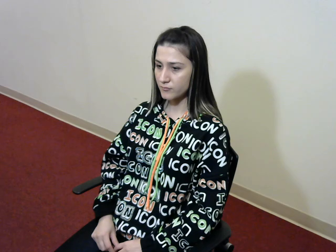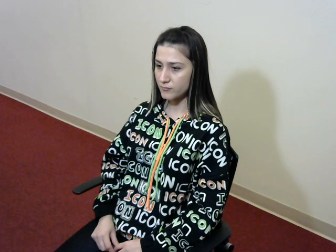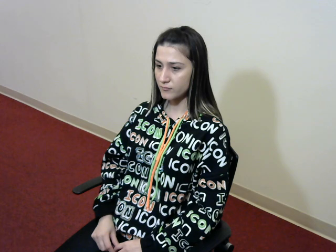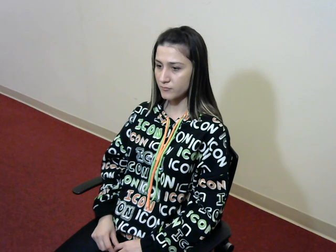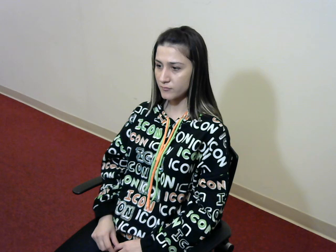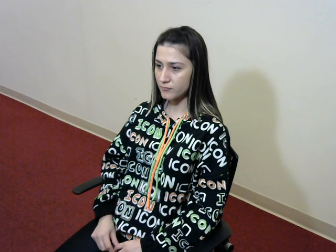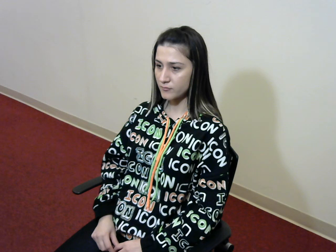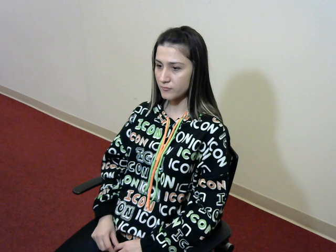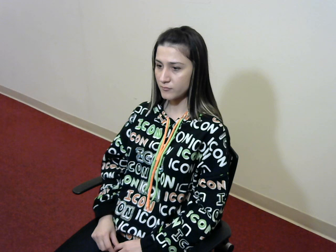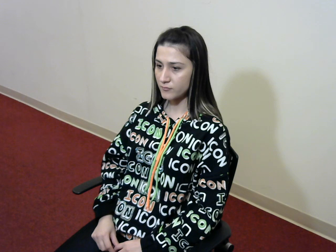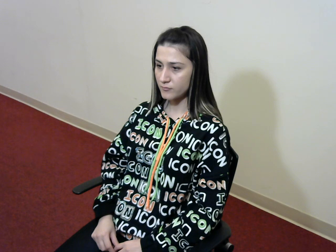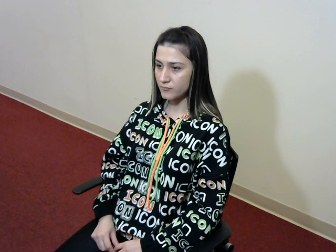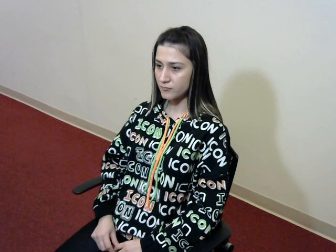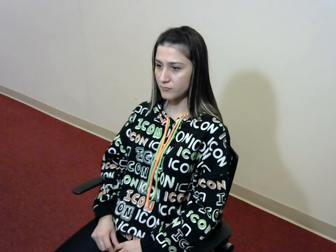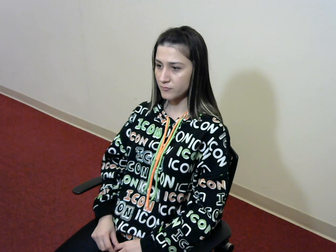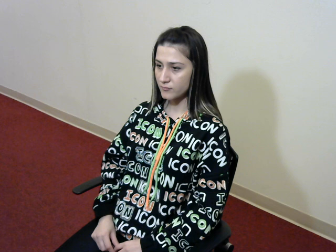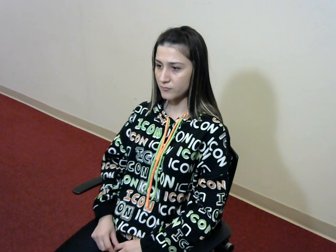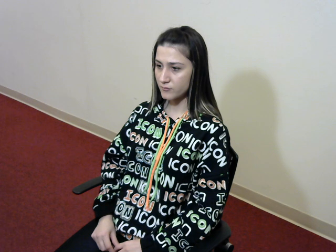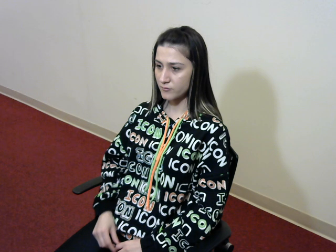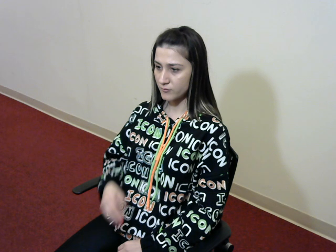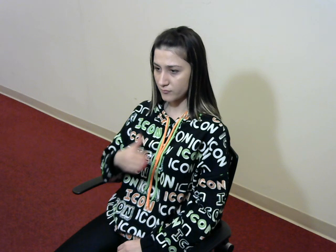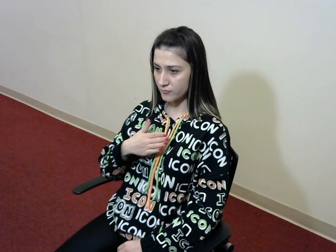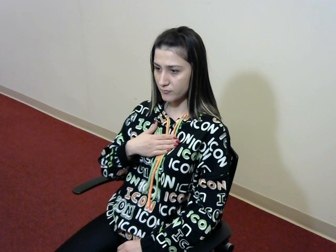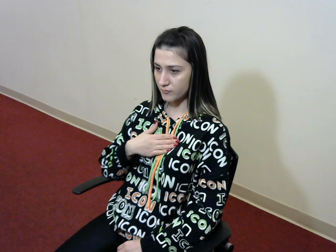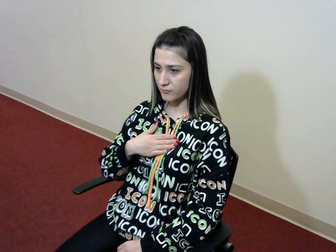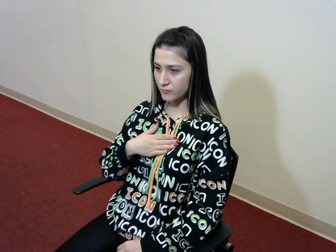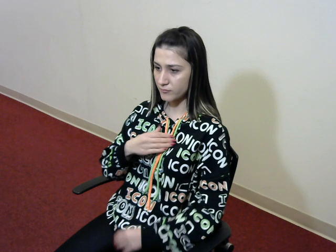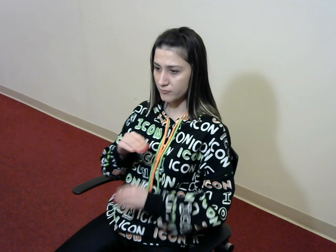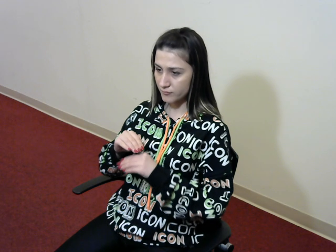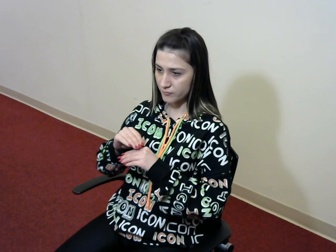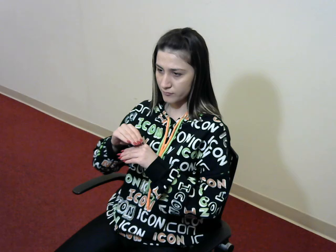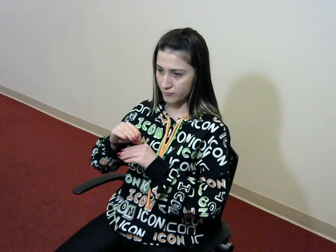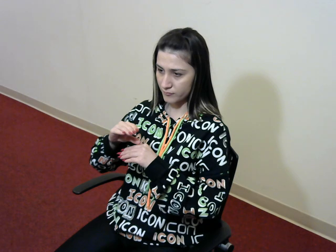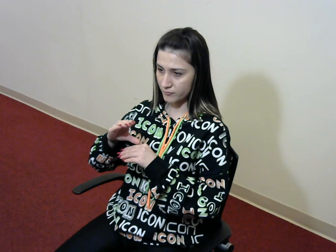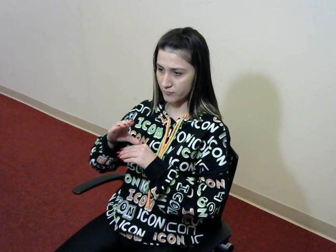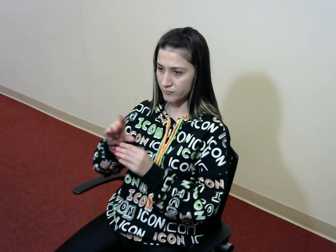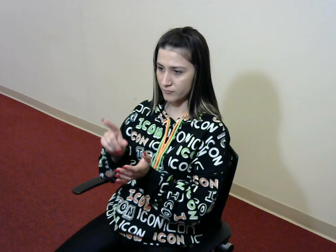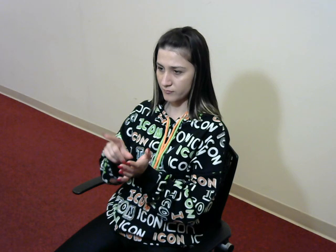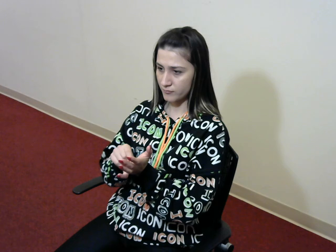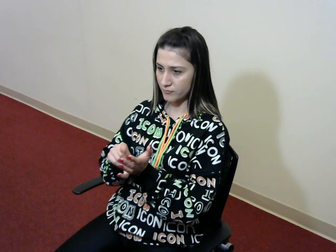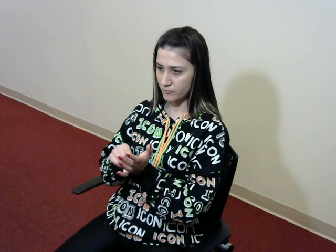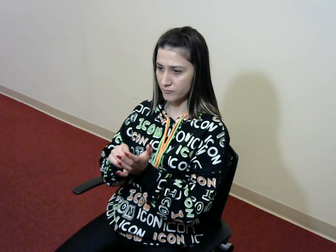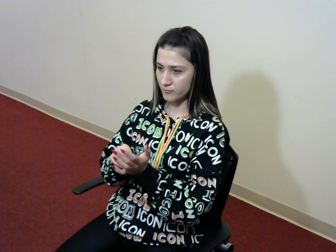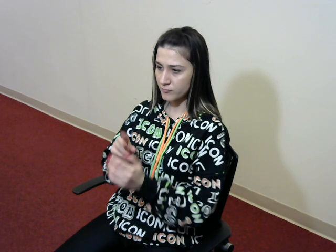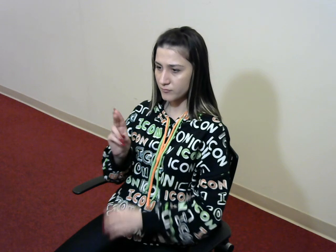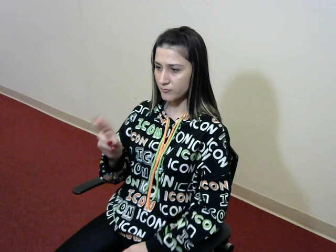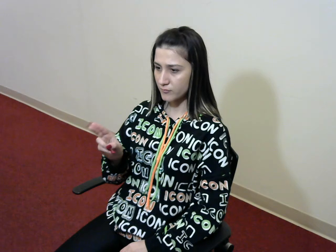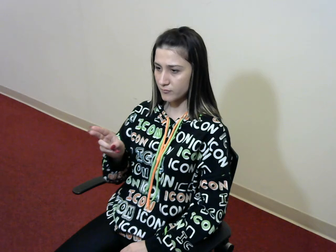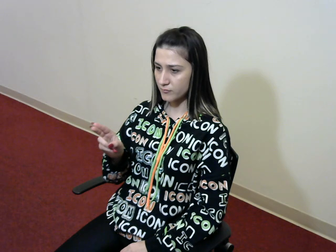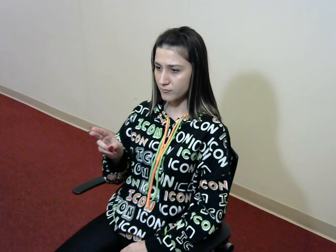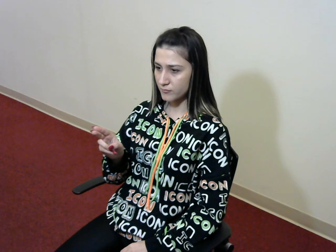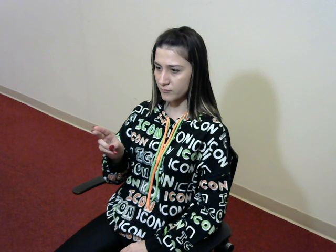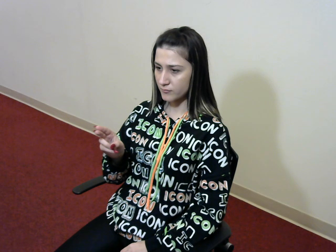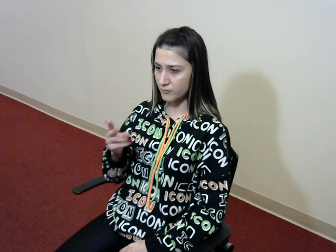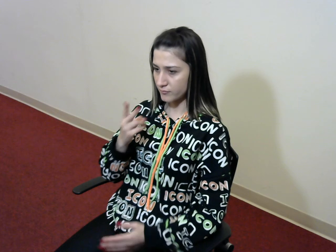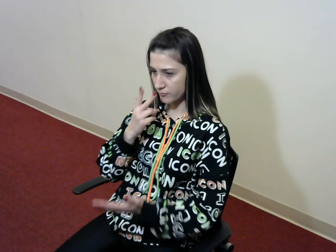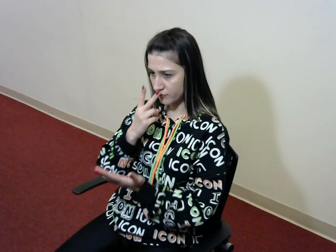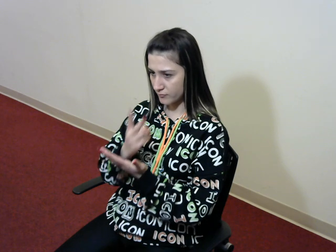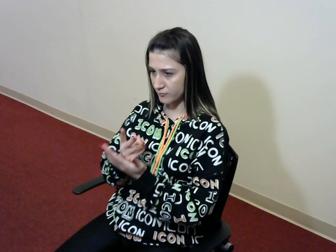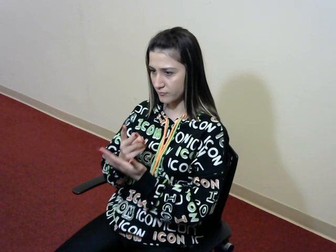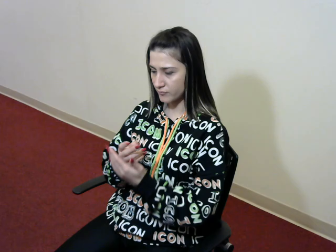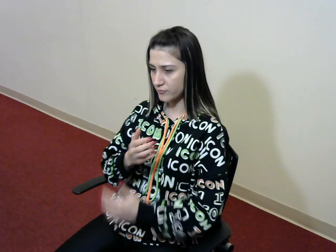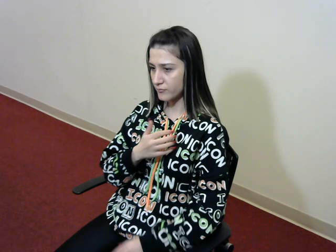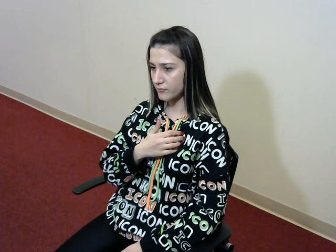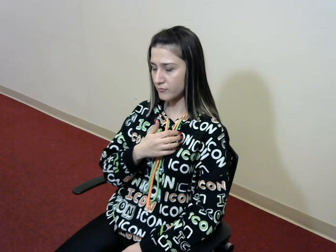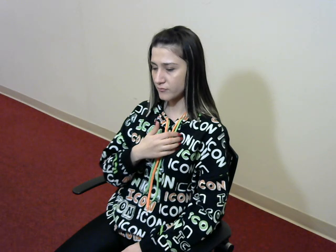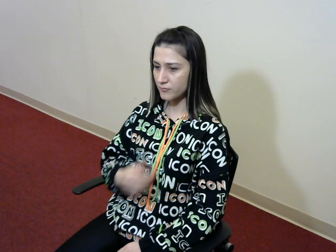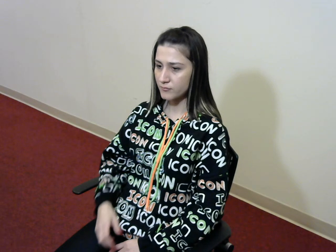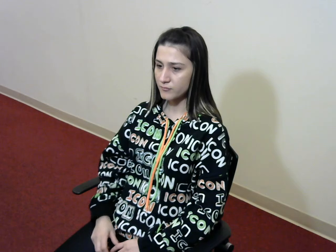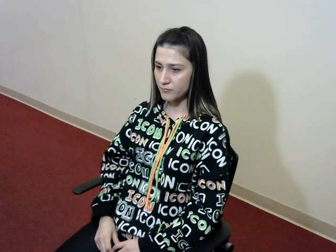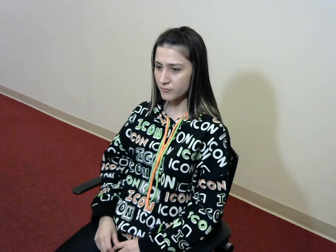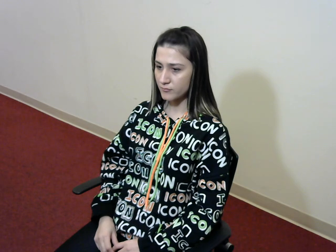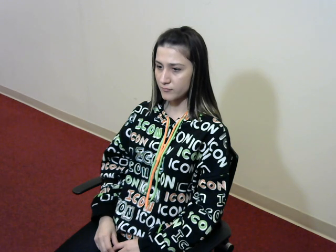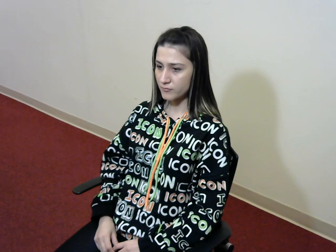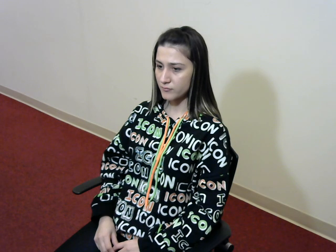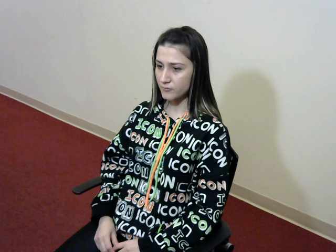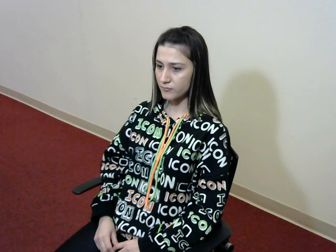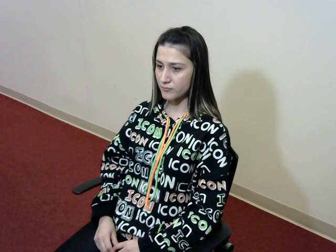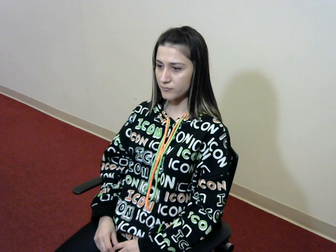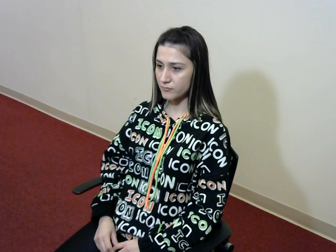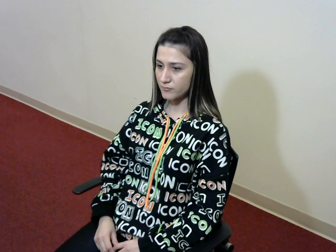Mən yığılmış pensiya kapitalıma baxmaq istəyirəm